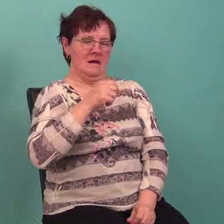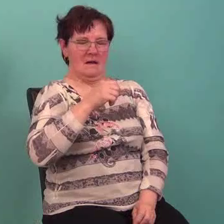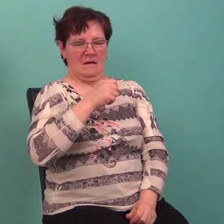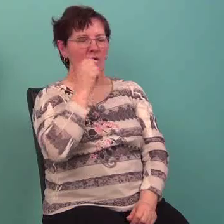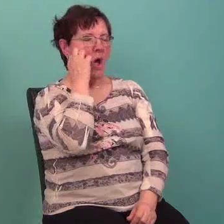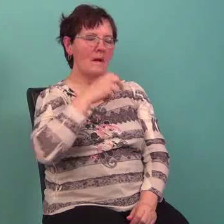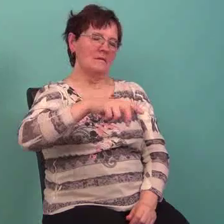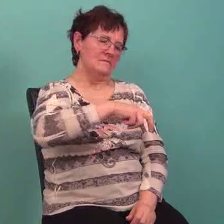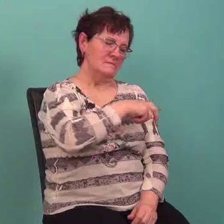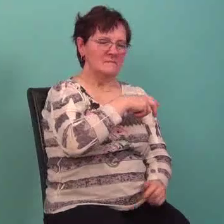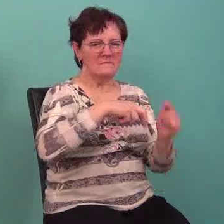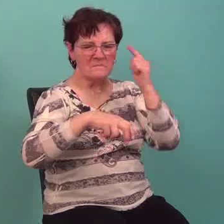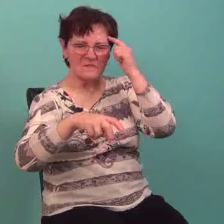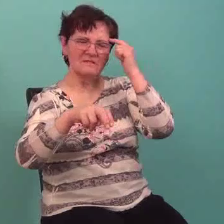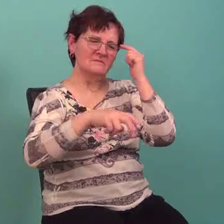Kot chodzi tam i z powrotem i myśli.